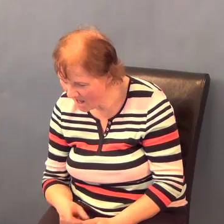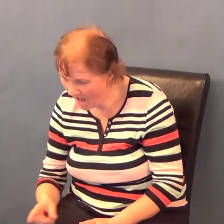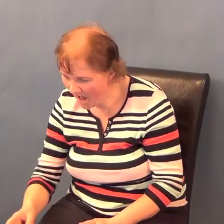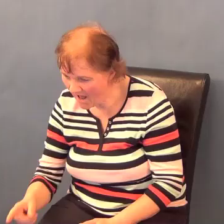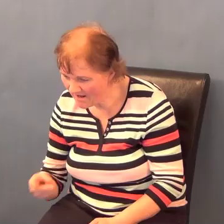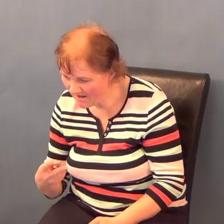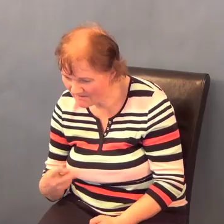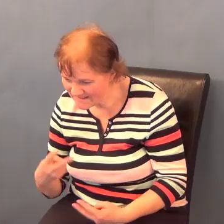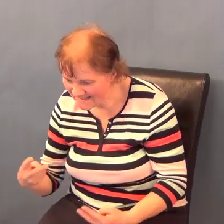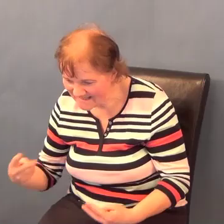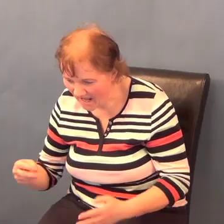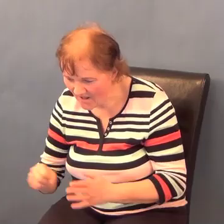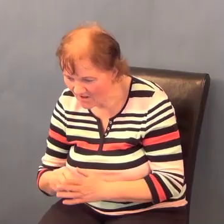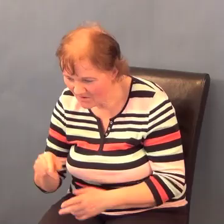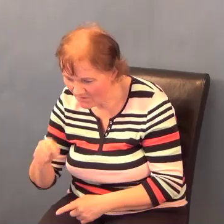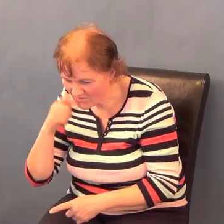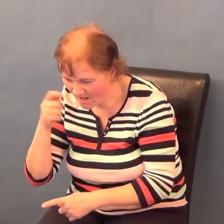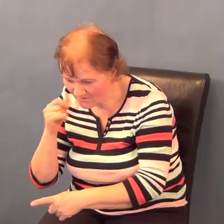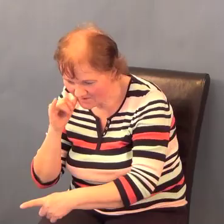Wizyta u dziadków.